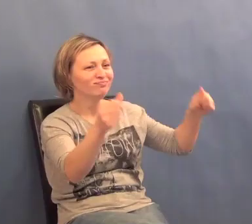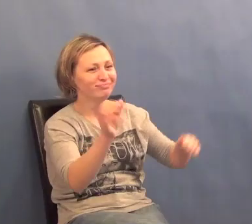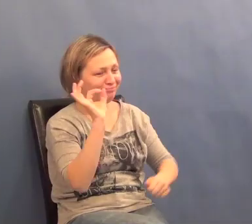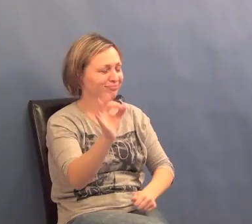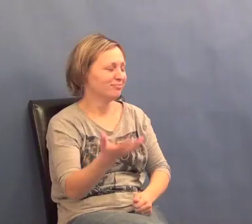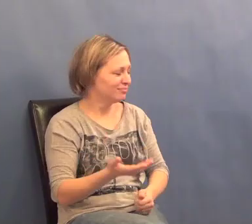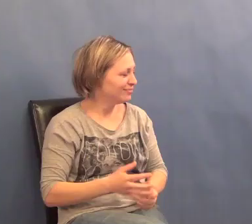I jest dobrze.